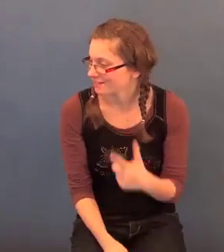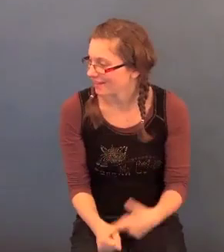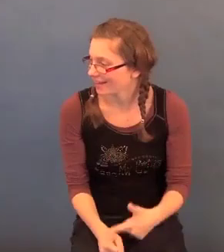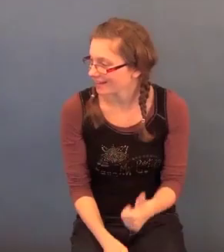Aha, dwudziesta.